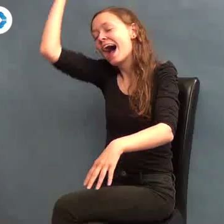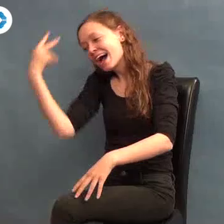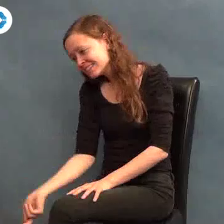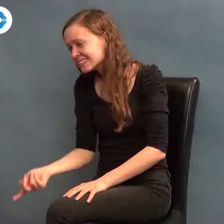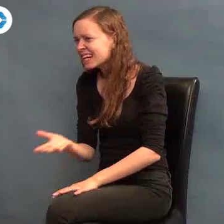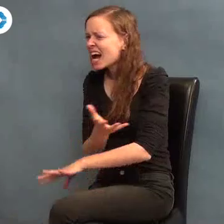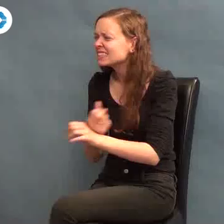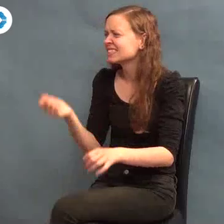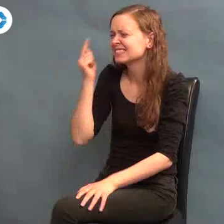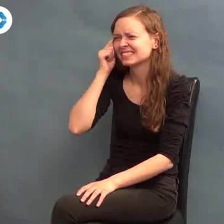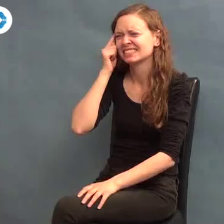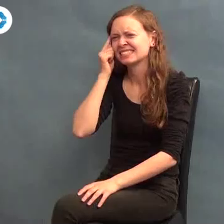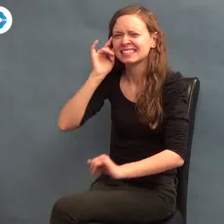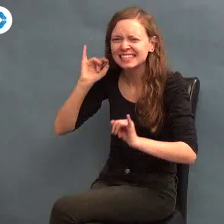Nie udało mu się, ale dalej myślał jak złapać ptaka.